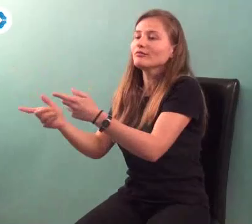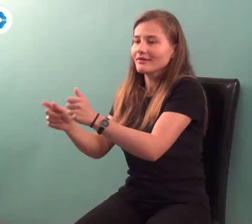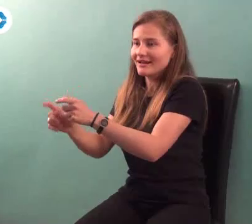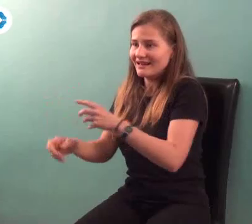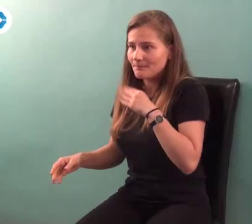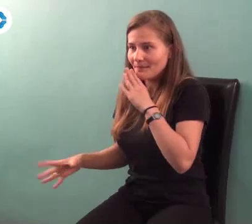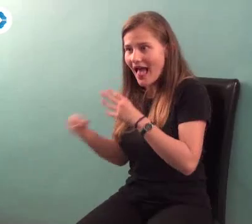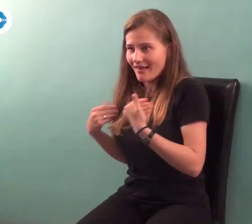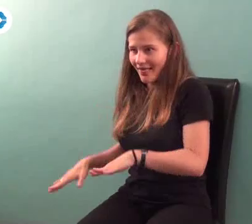Charlie nie chce, żeby widziano go razem z chłopcem.